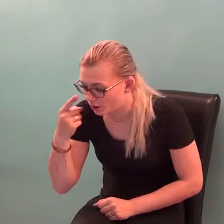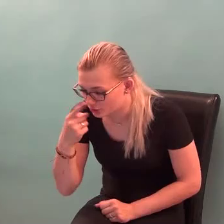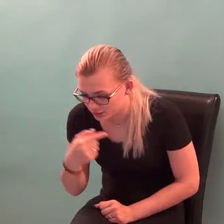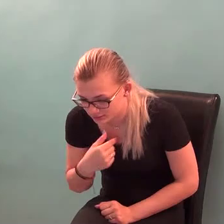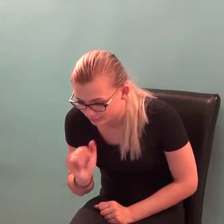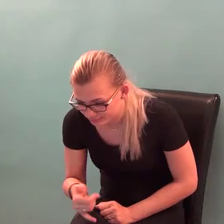Ja nie mogę.